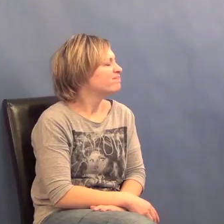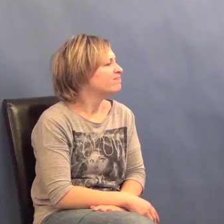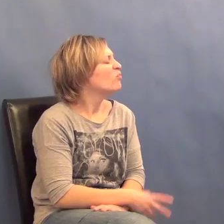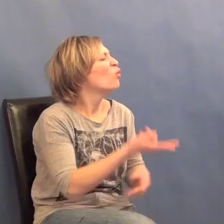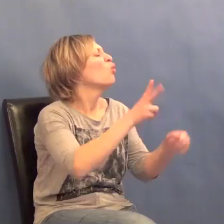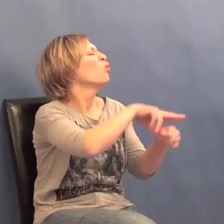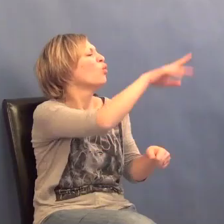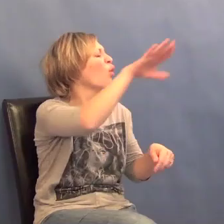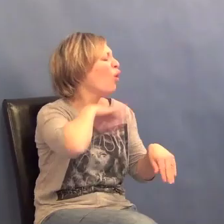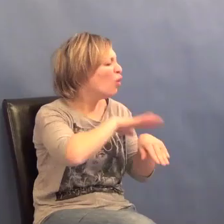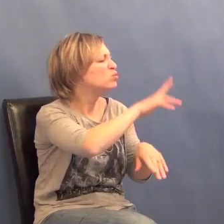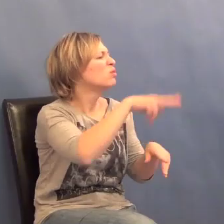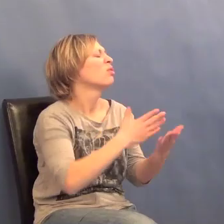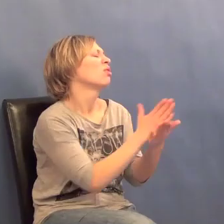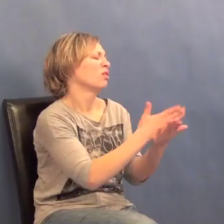Moje niektóre koleżanki robią to co mówią.